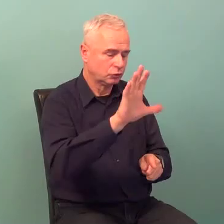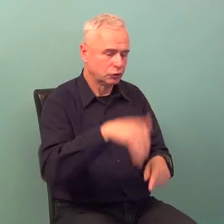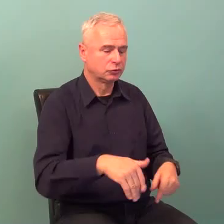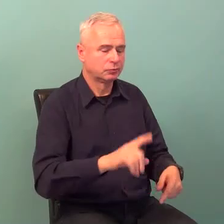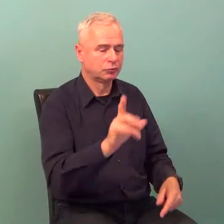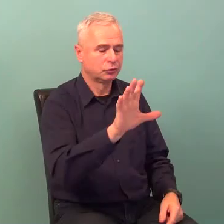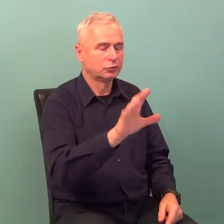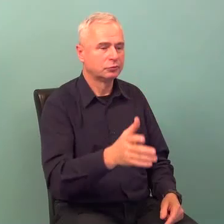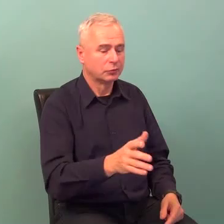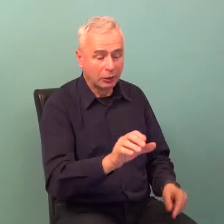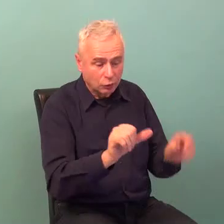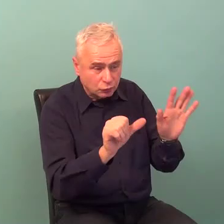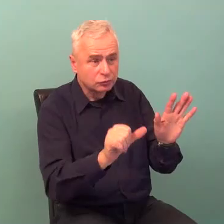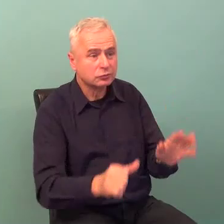Po piątej albo o szóstej.